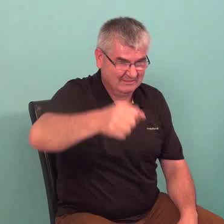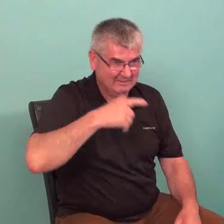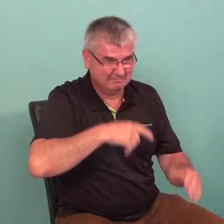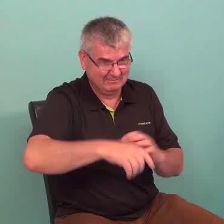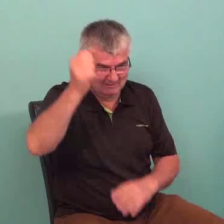Kot ucieka.